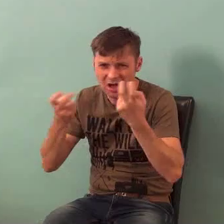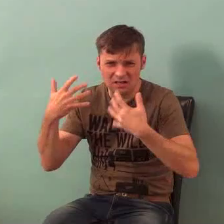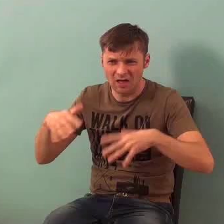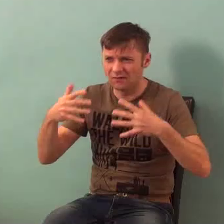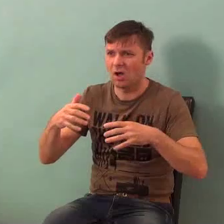Denerwują się.